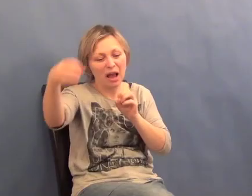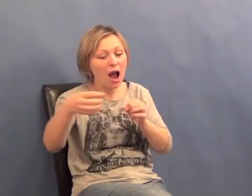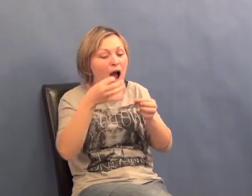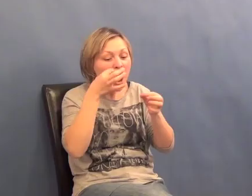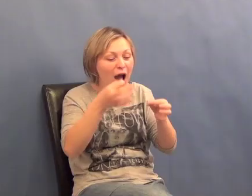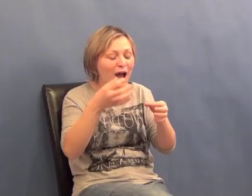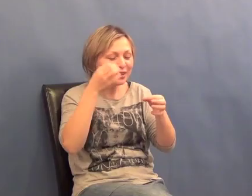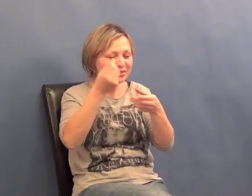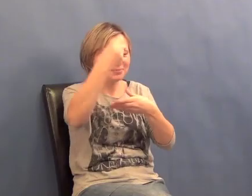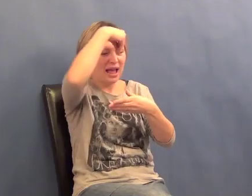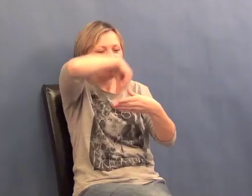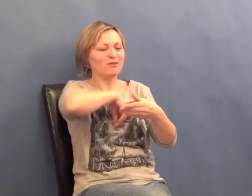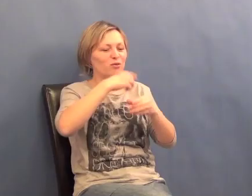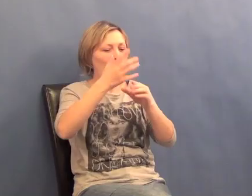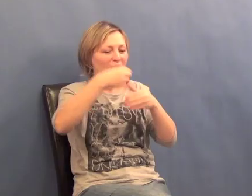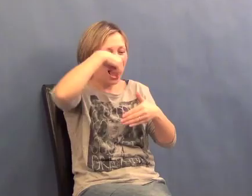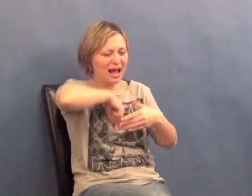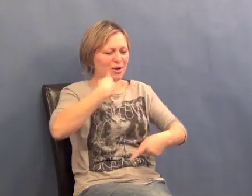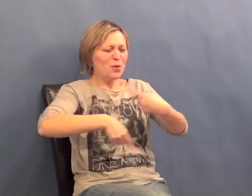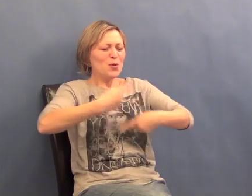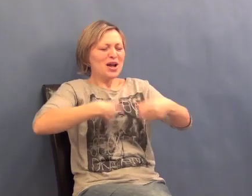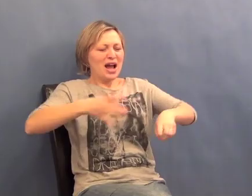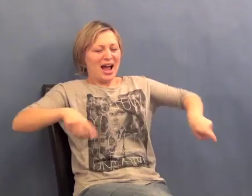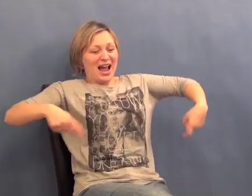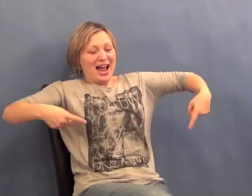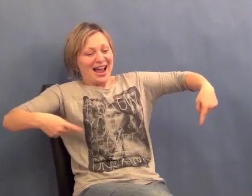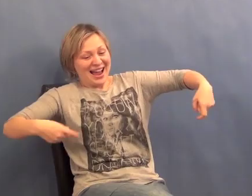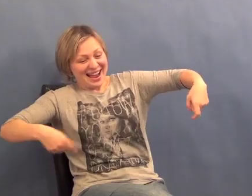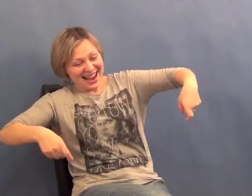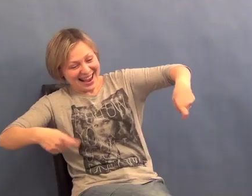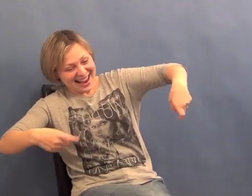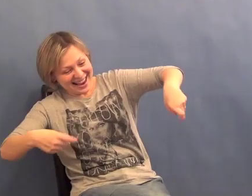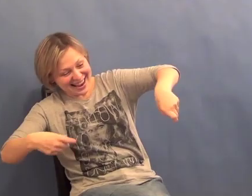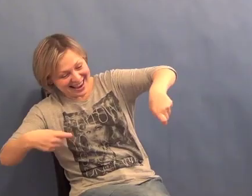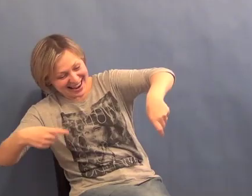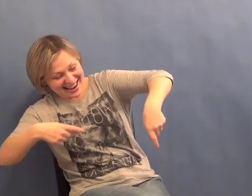Kula wpadła do wnętrza kota i przetacza się razem z kotem po ziemi.